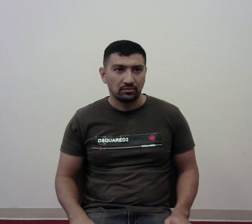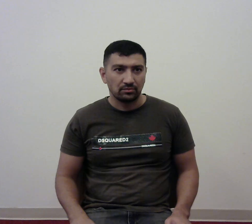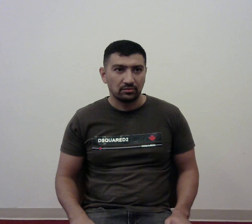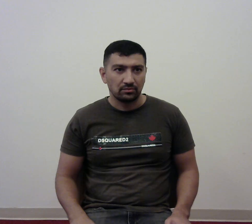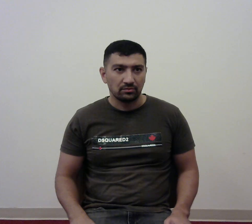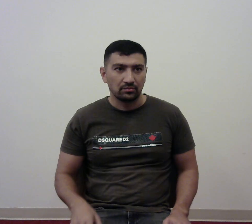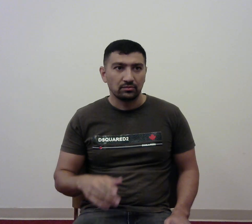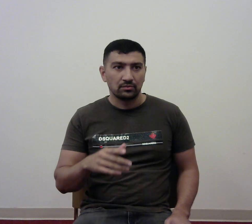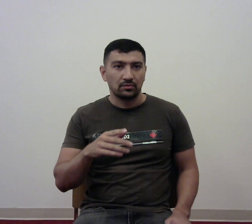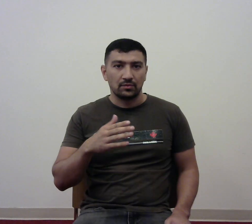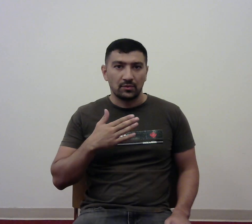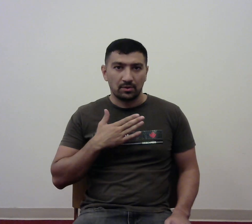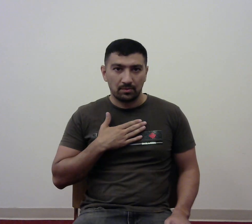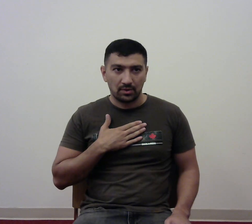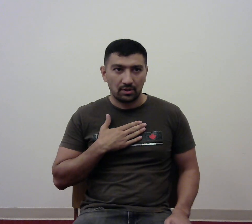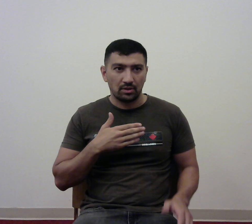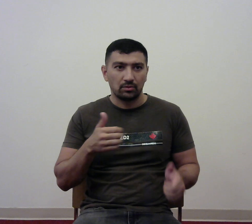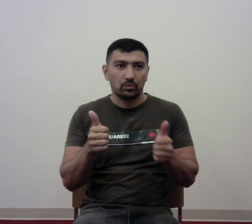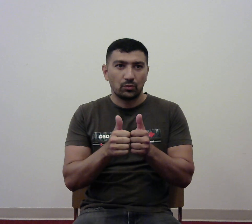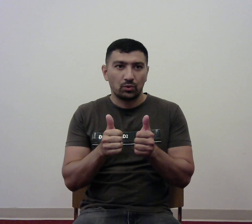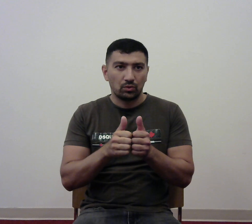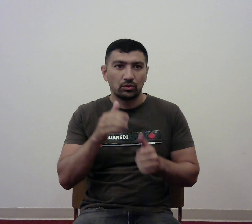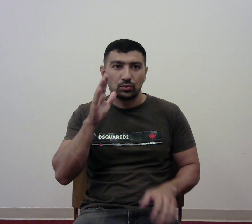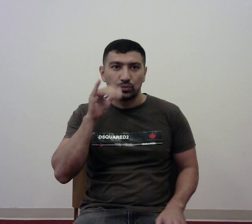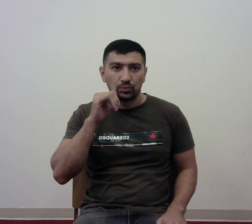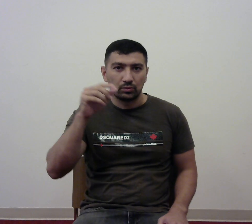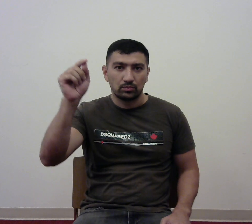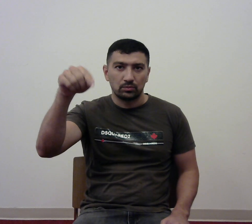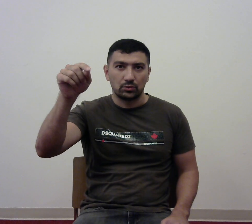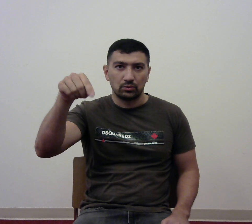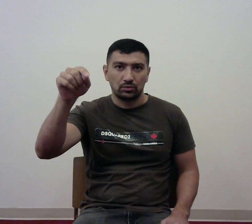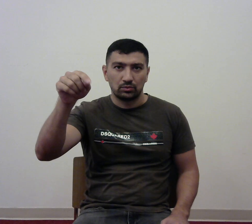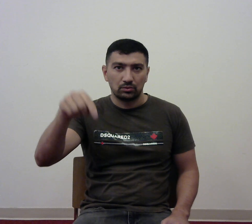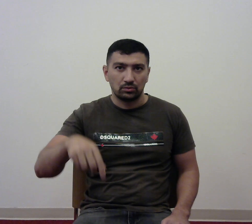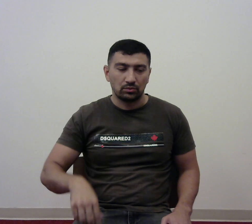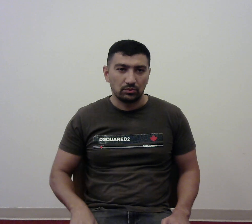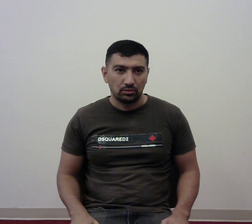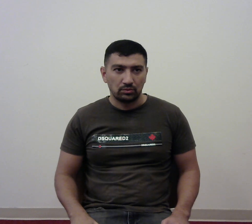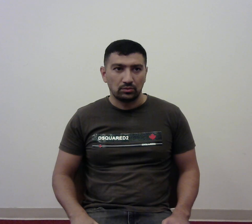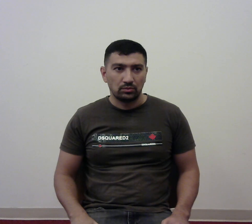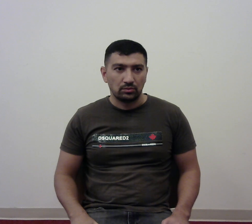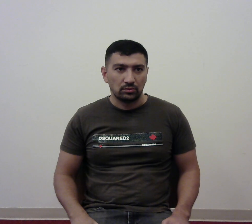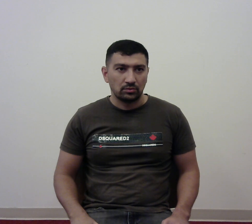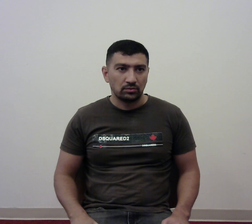Bizə qonşudan su damır